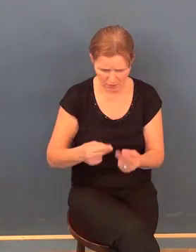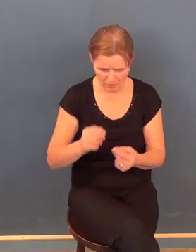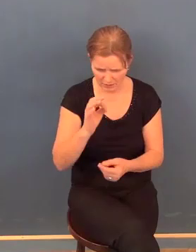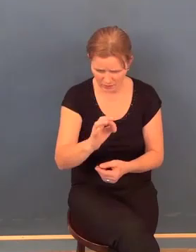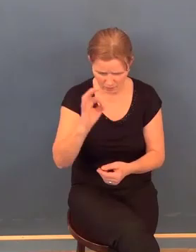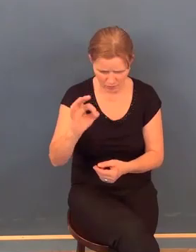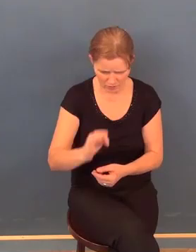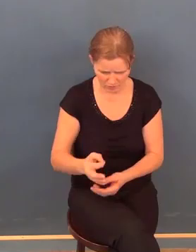Mleko z procentami.